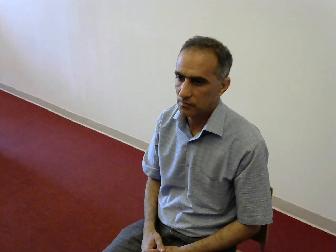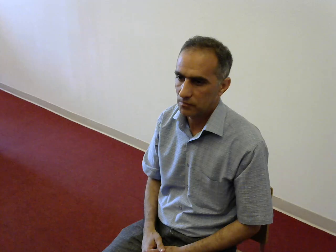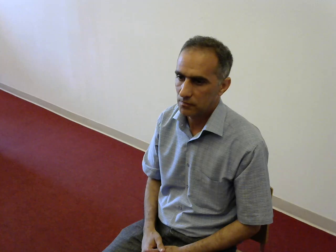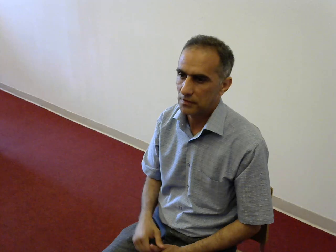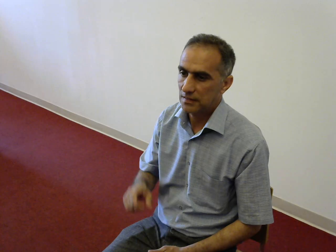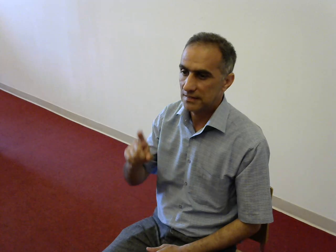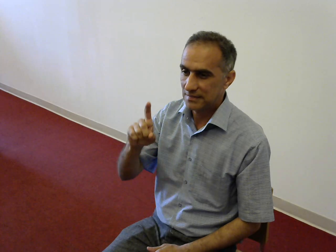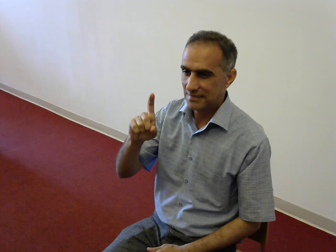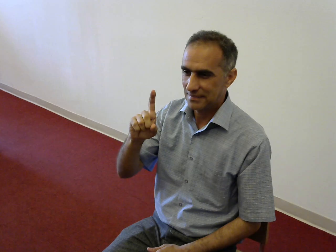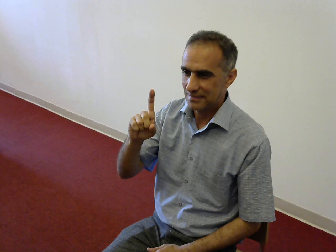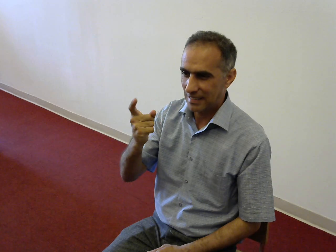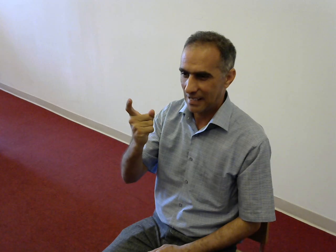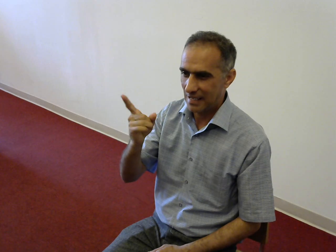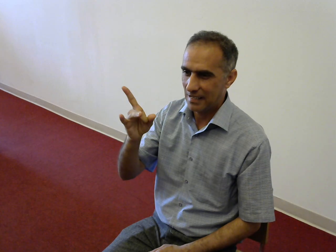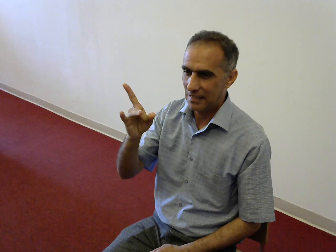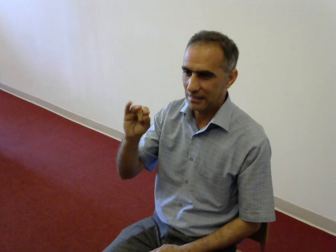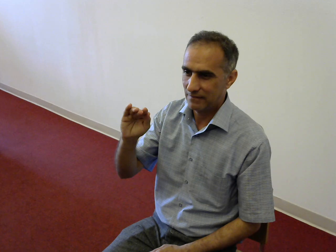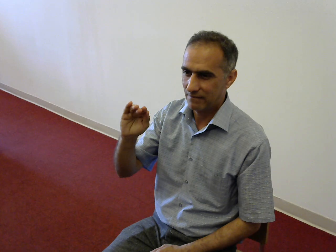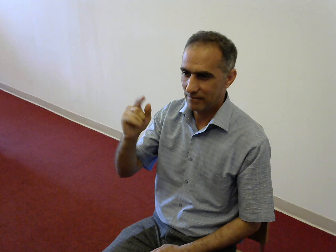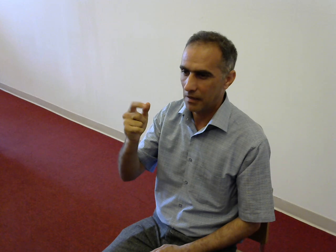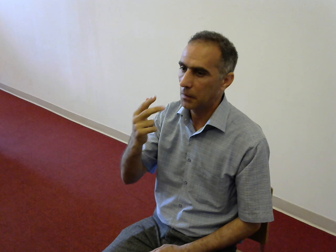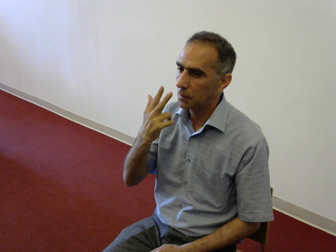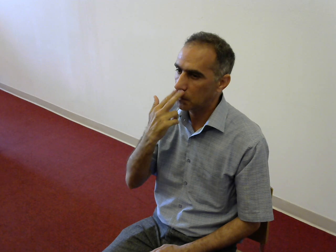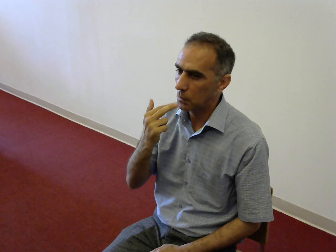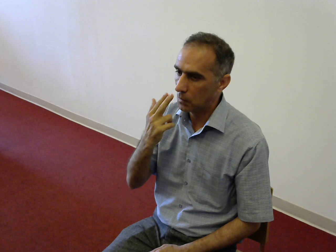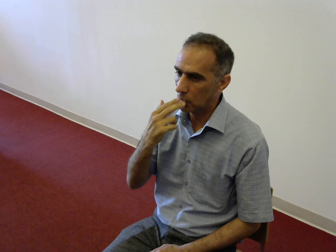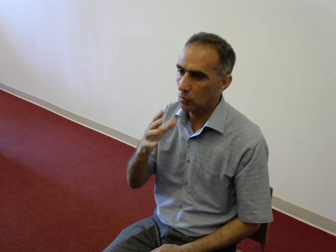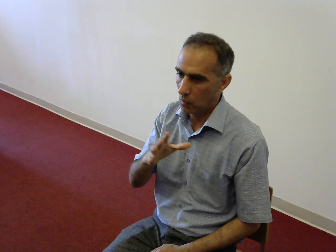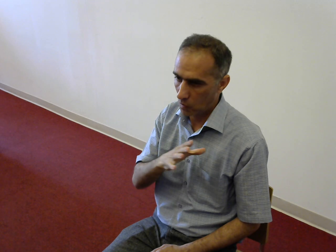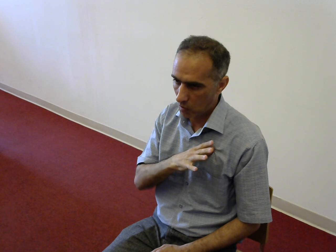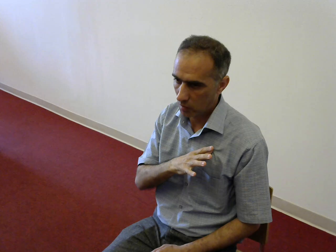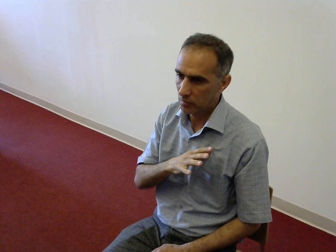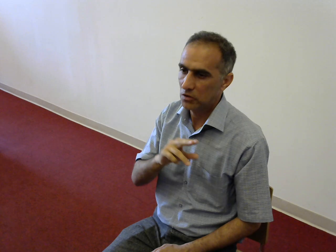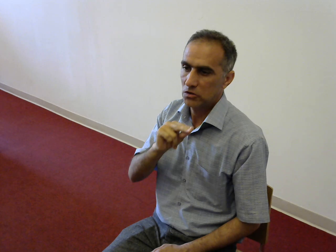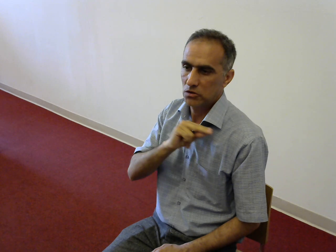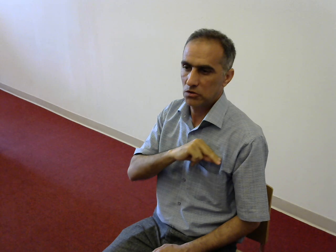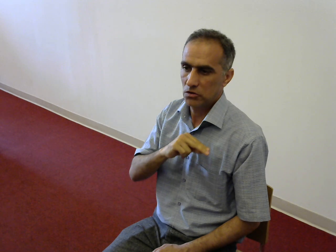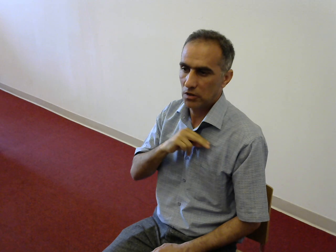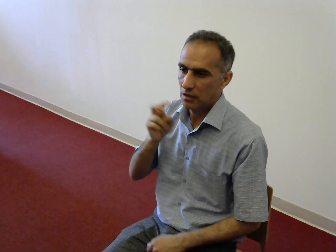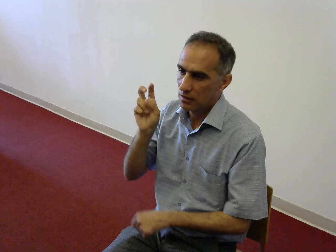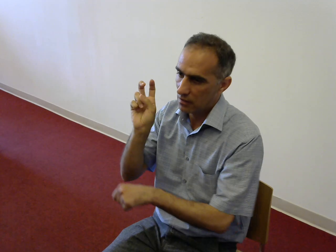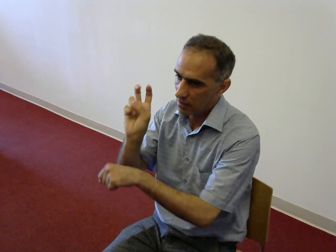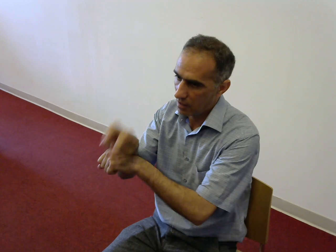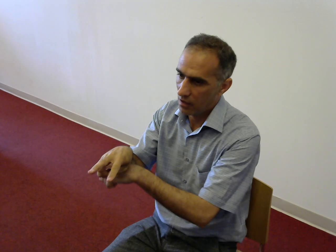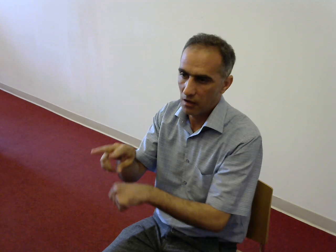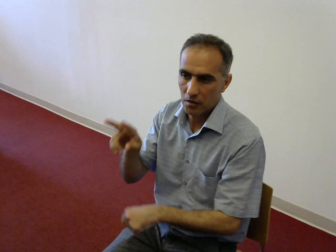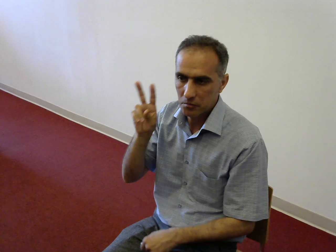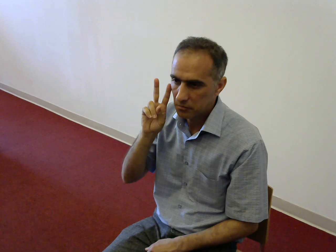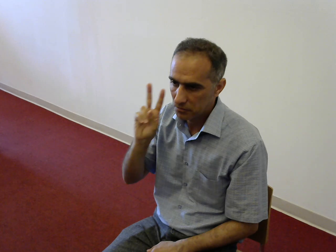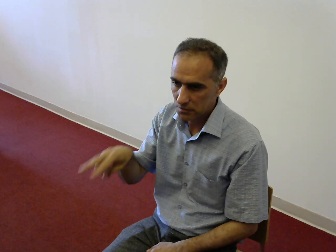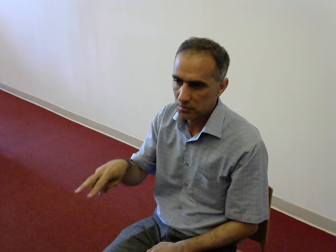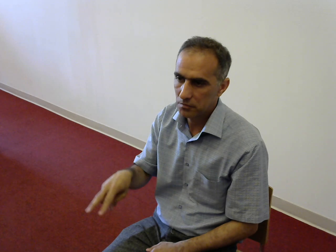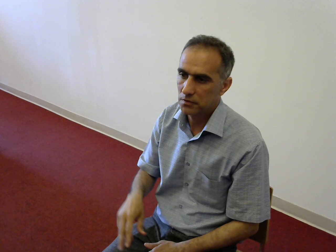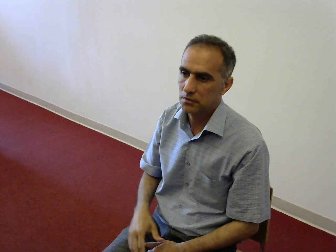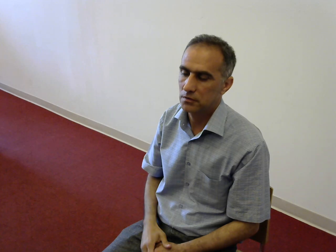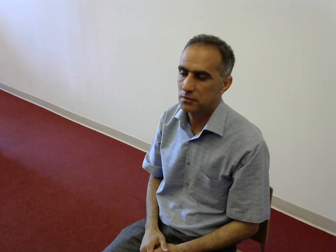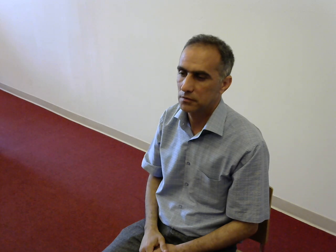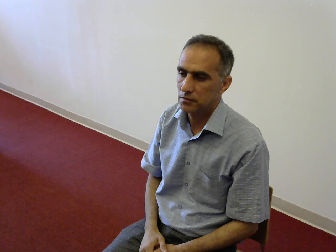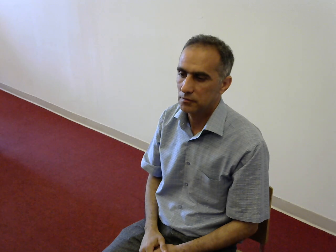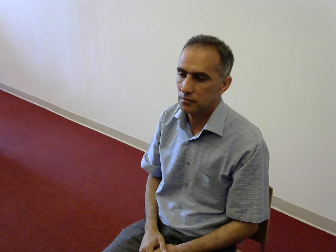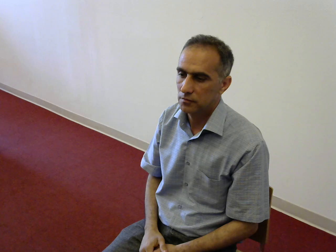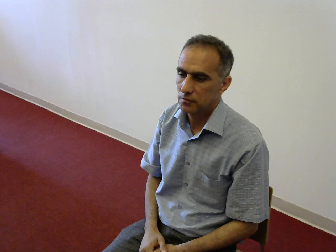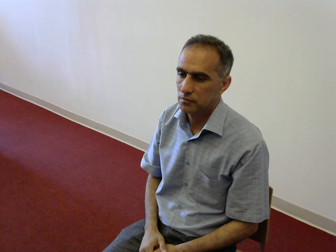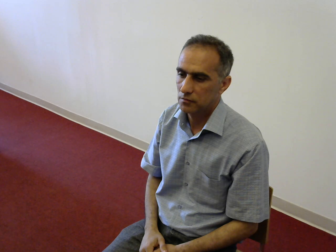Zərifə qrip olub, işə gələ bilmir